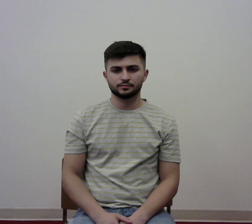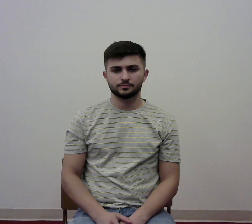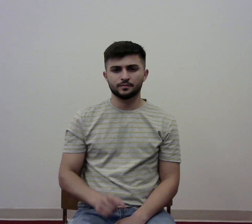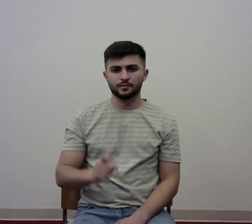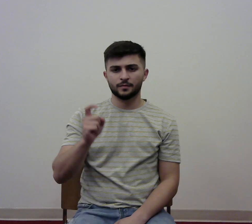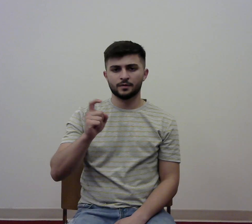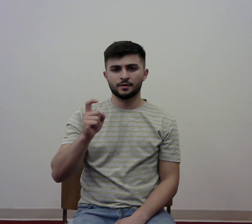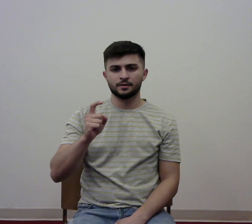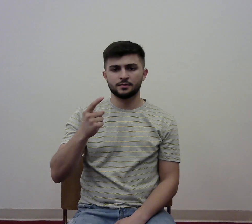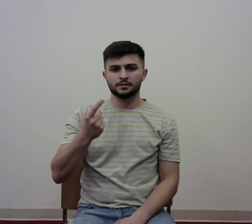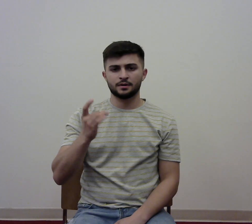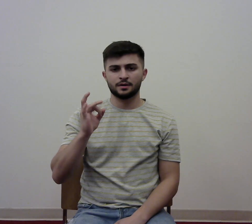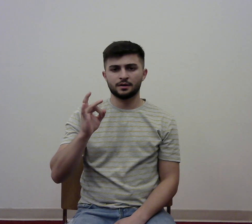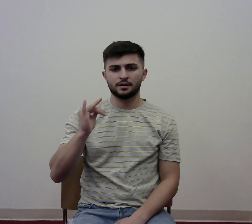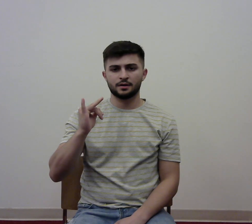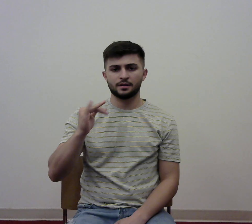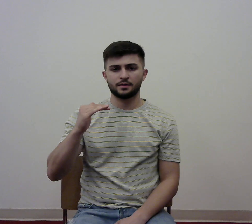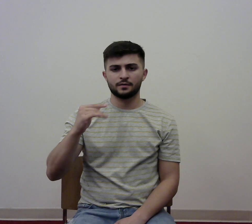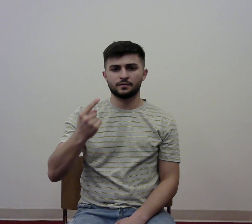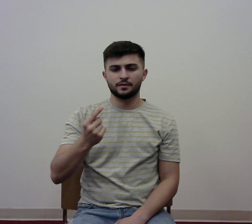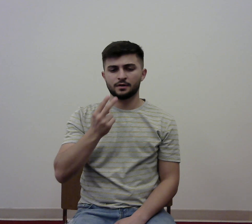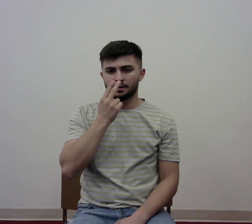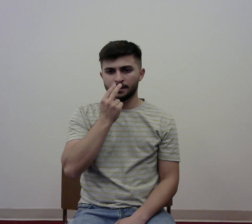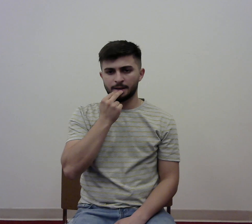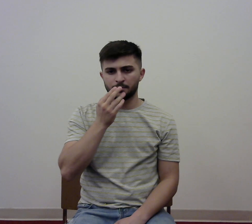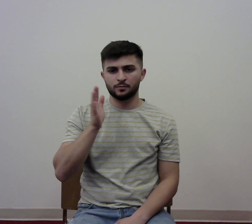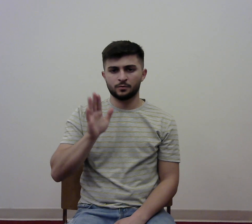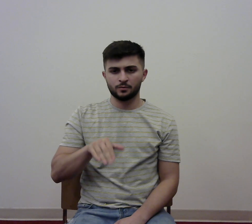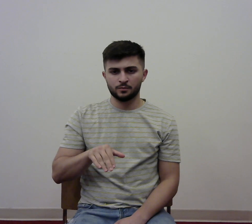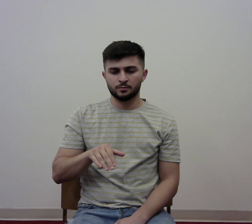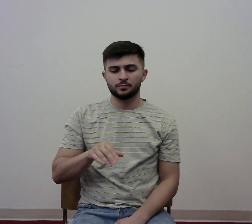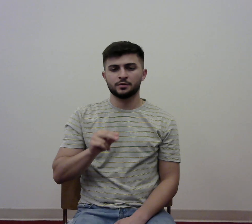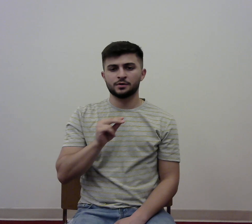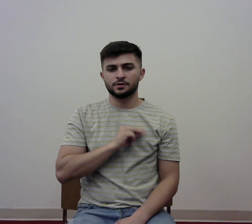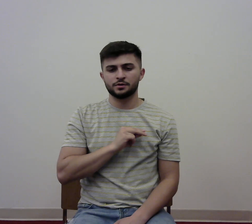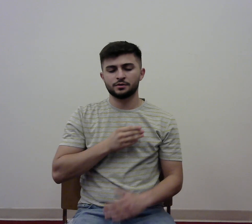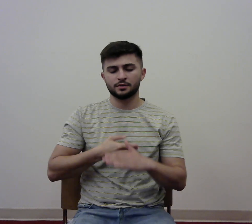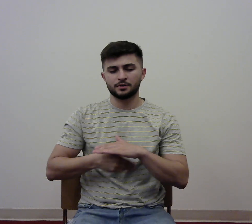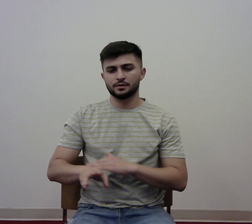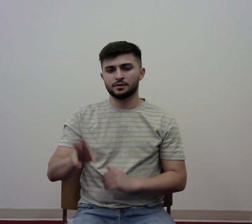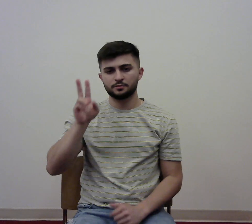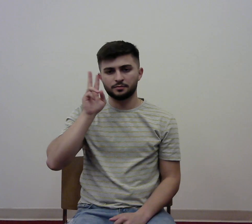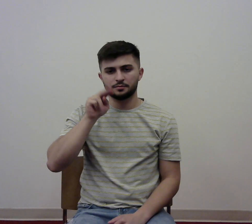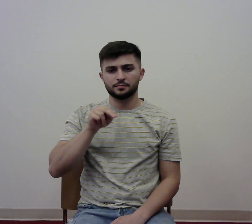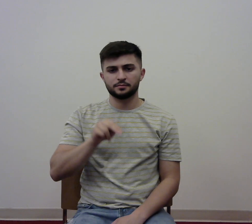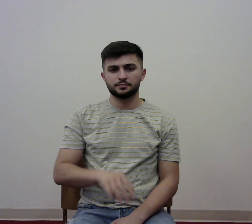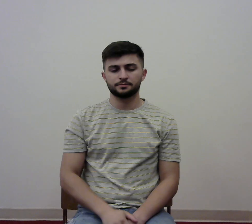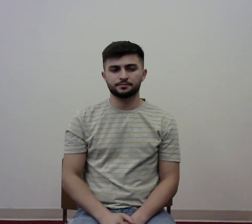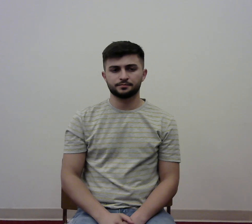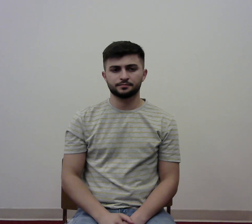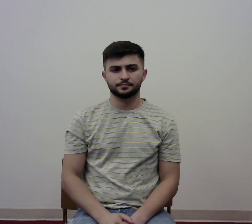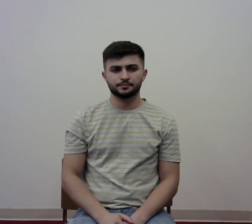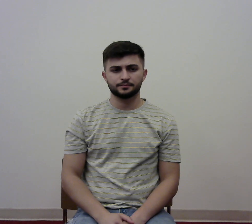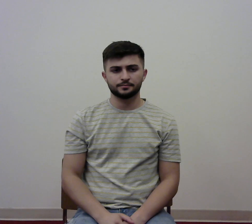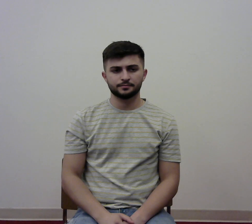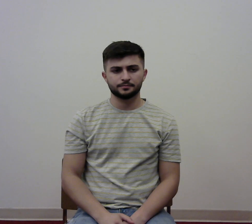Zərifə qrip olub, işə gələ bilmir